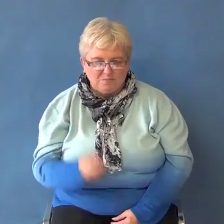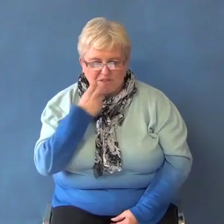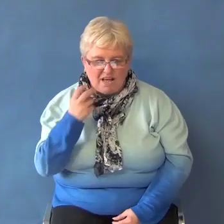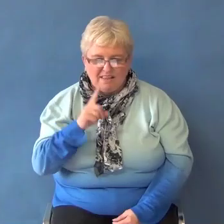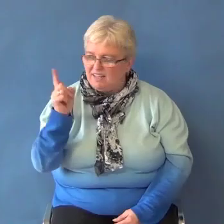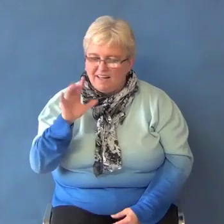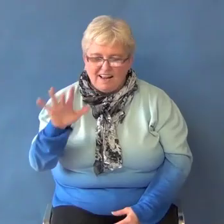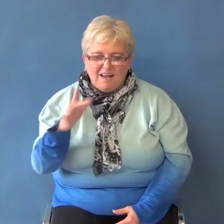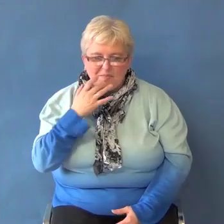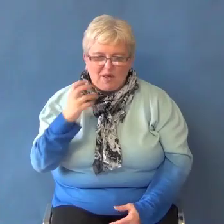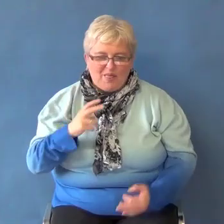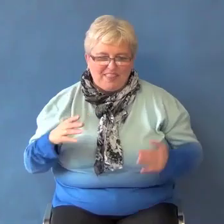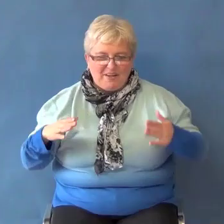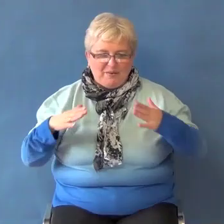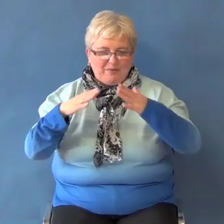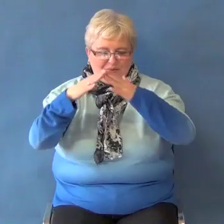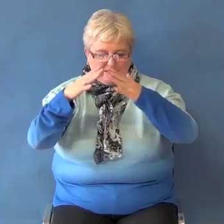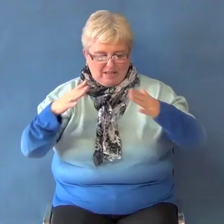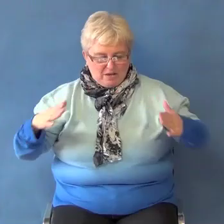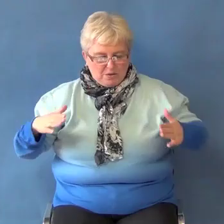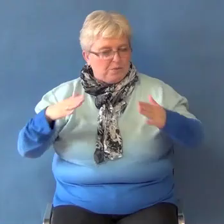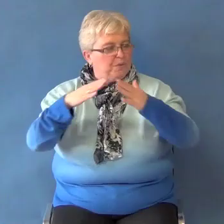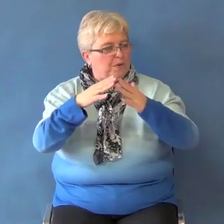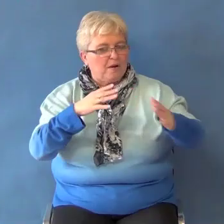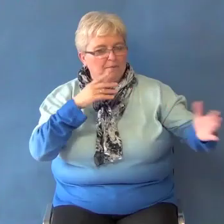Słup energetyczny.